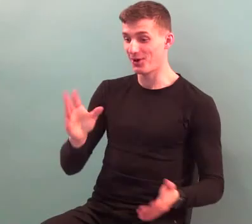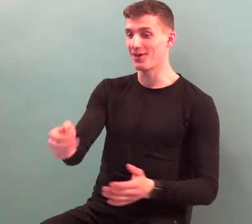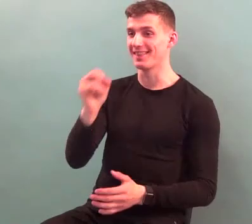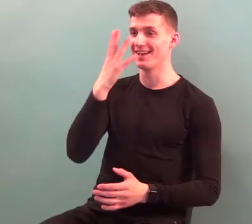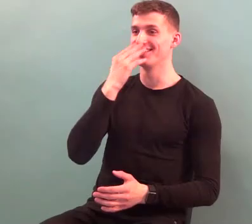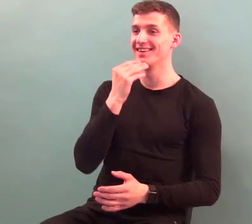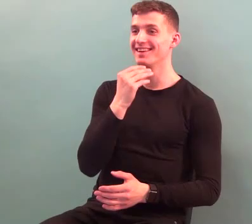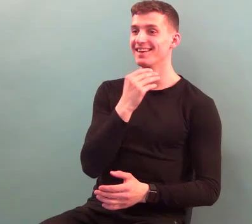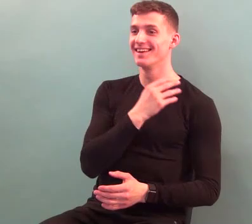Potem tak będzie wyglądać.